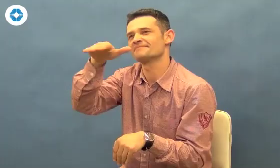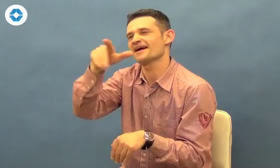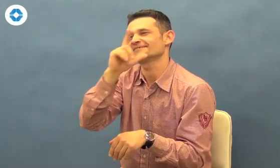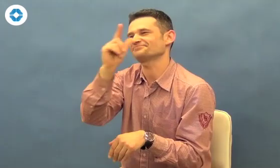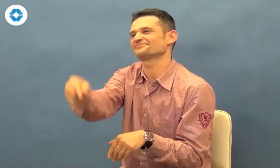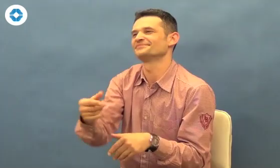Odeszli.